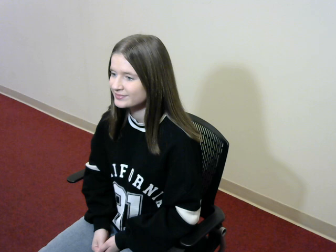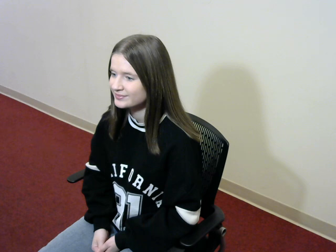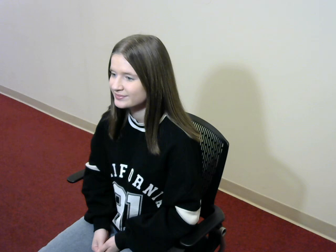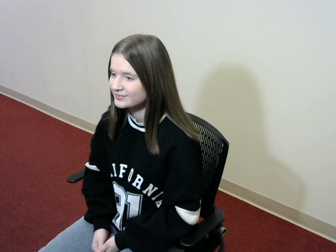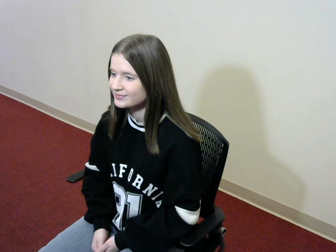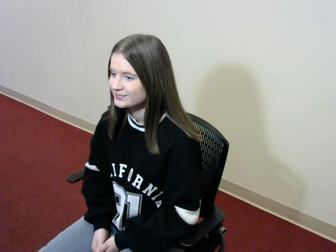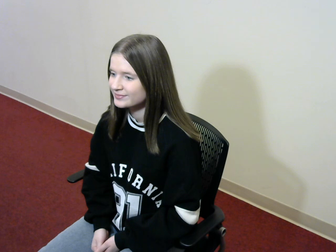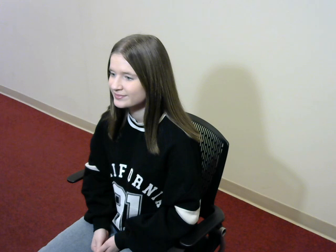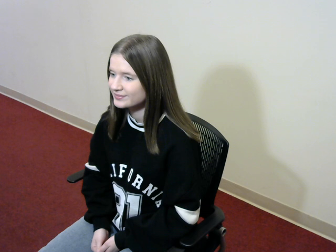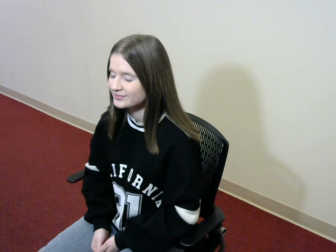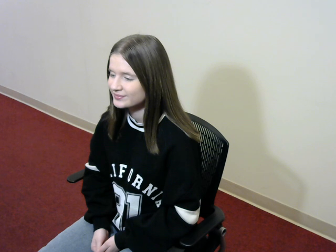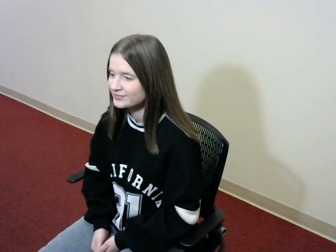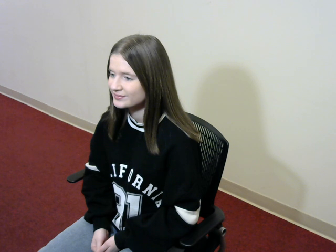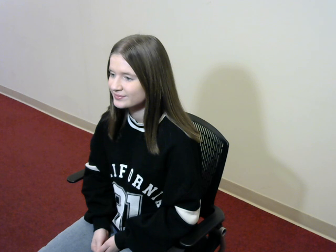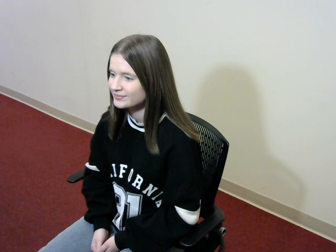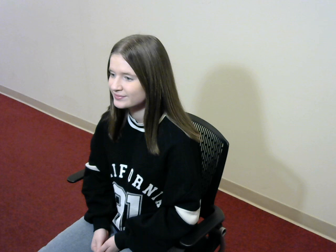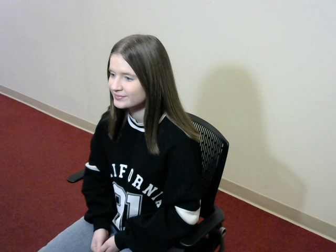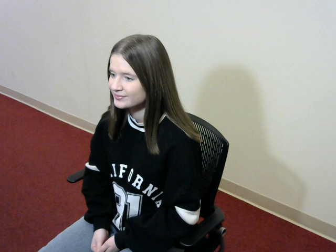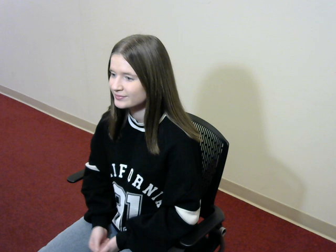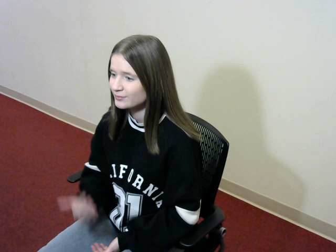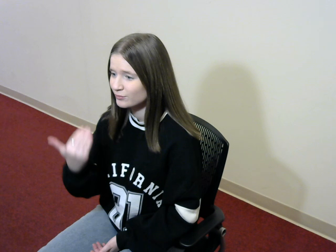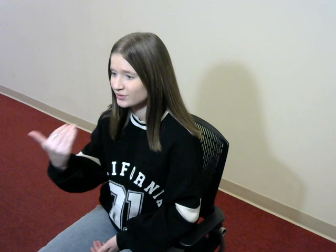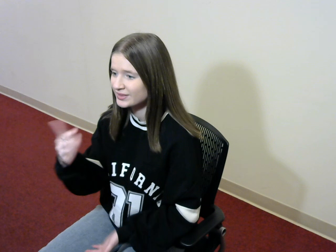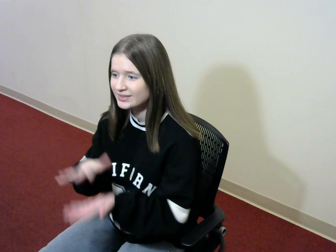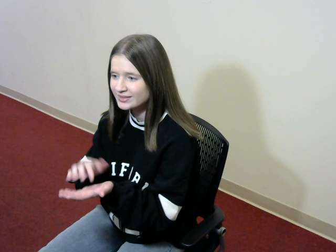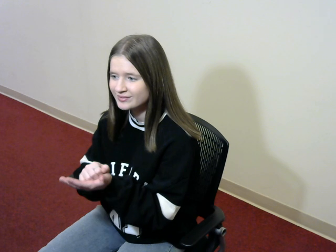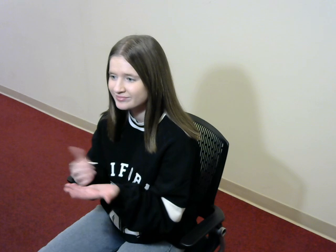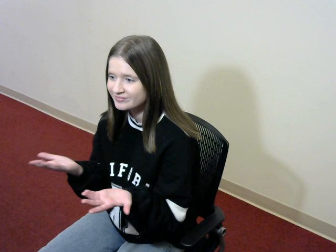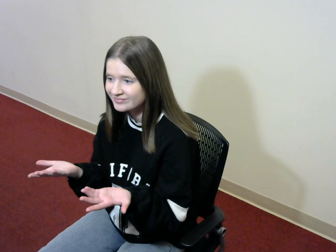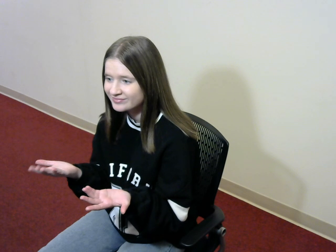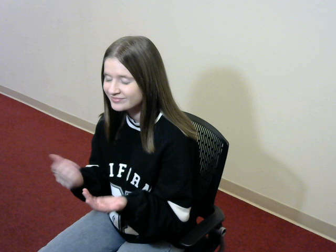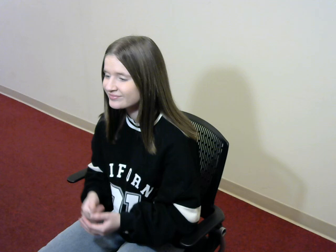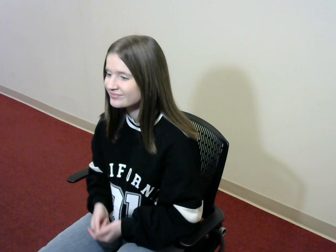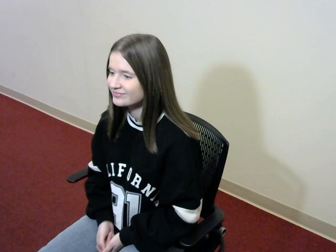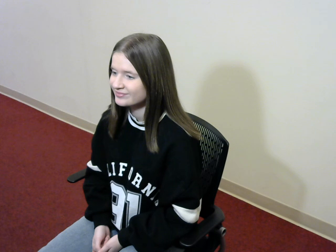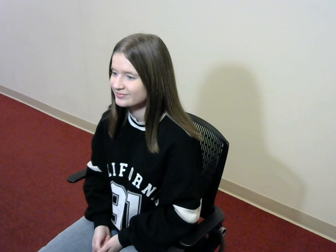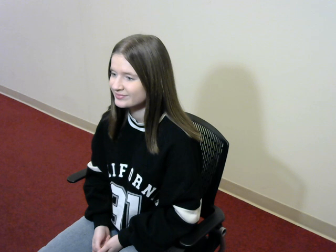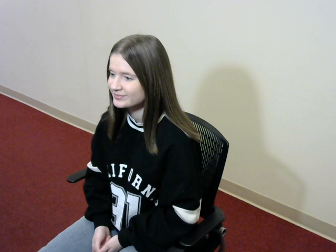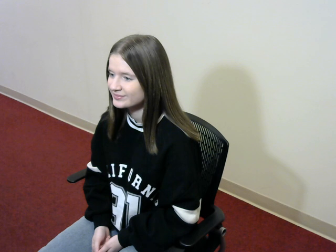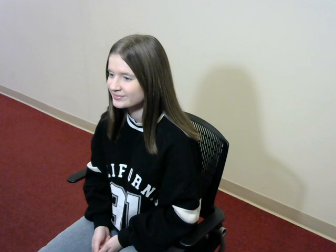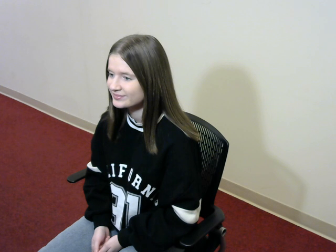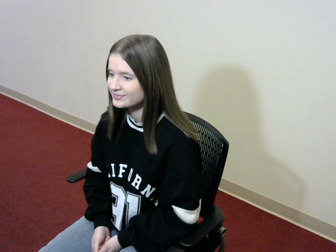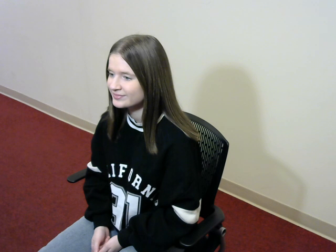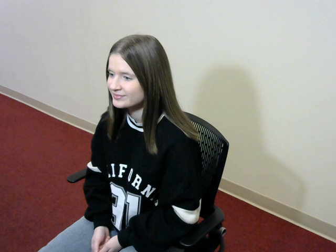Sənin ləqəbin nədir?